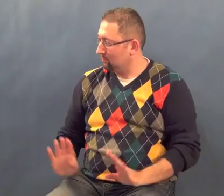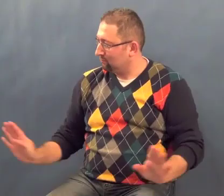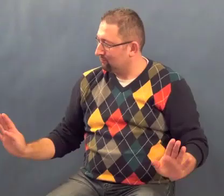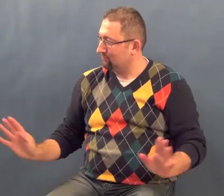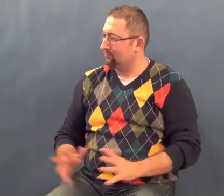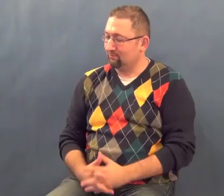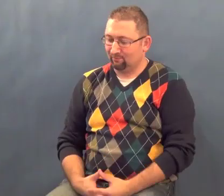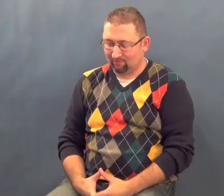Już.